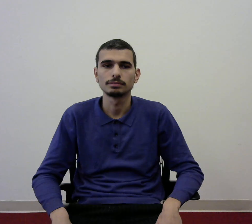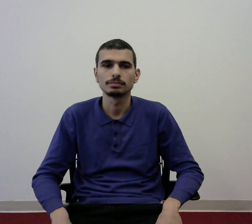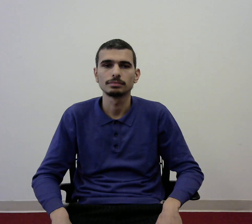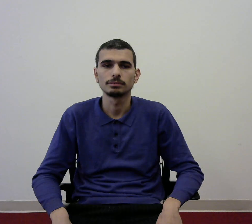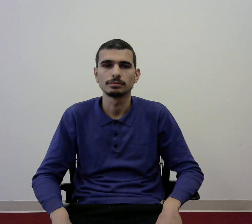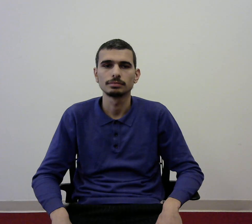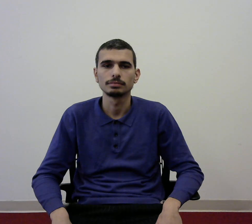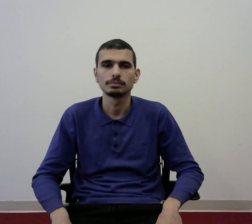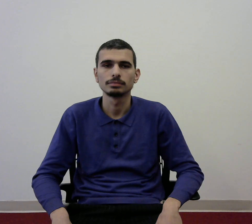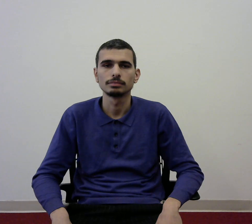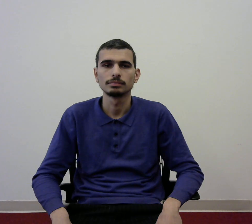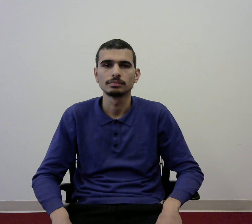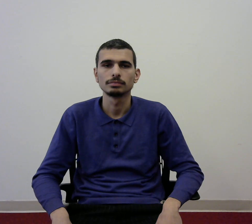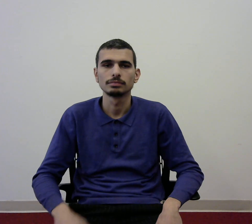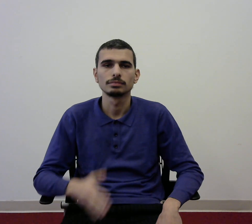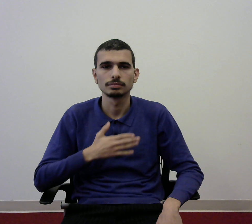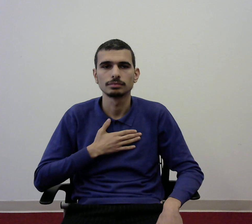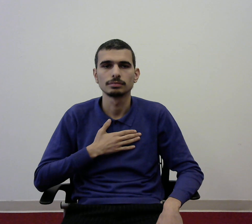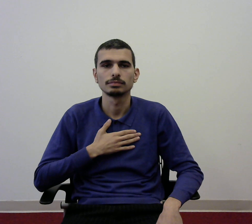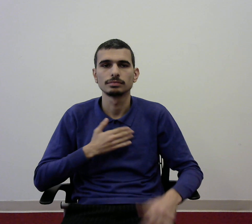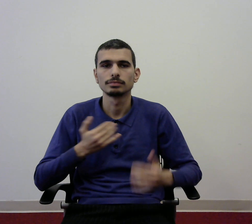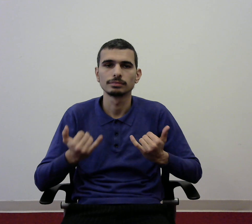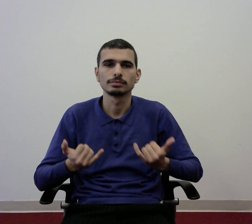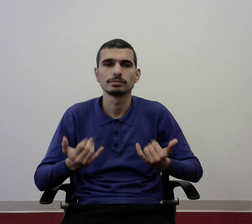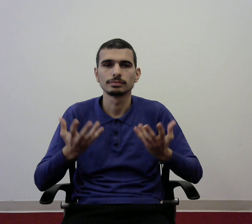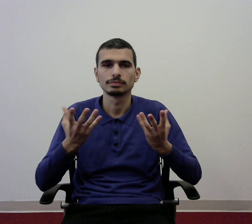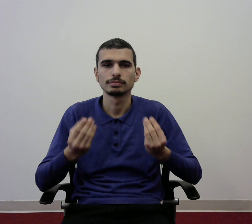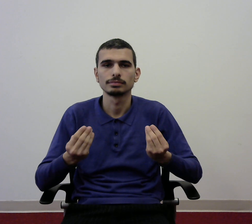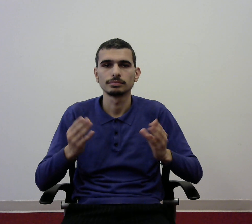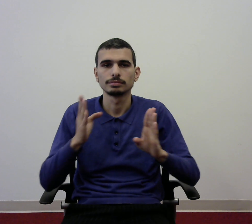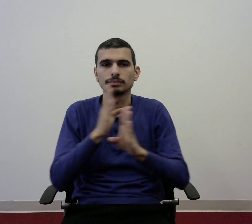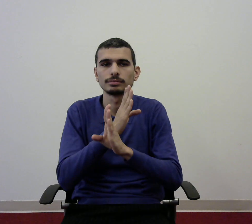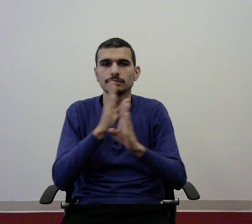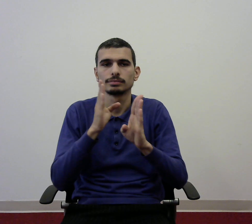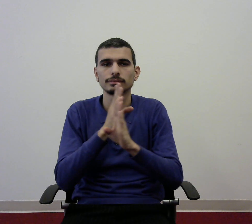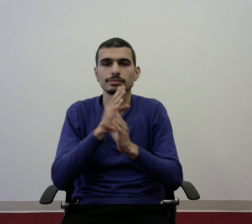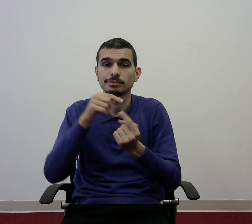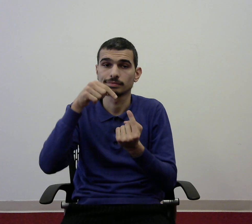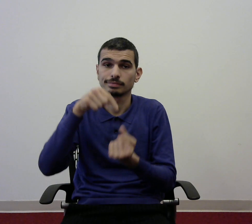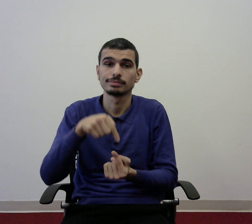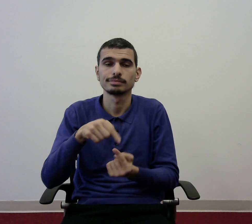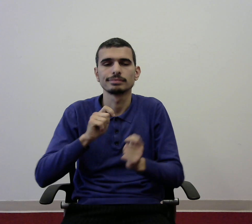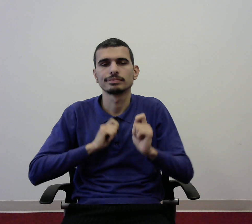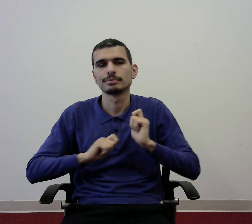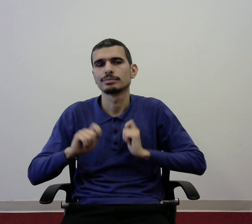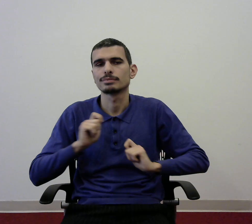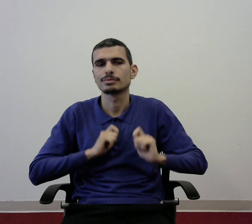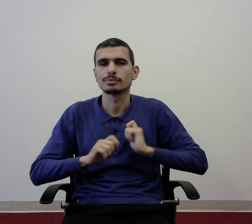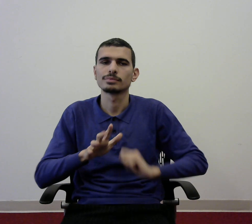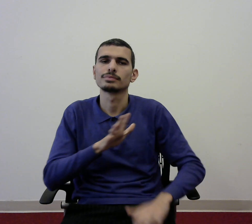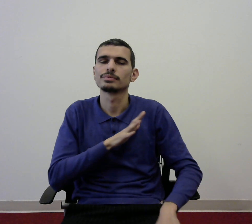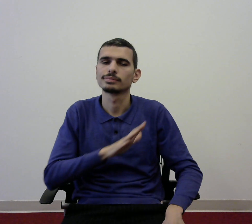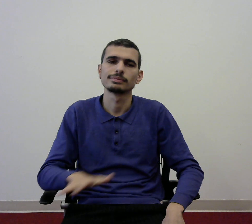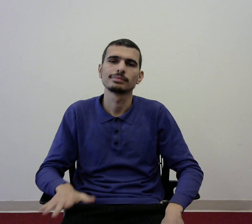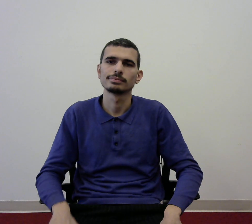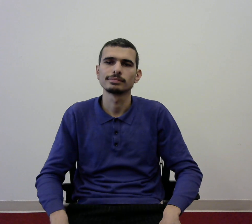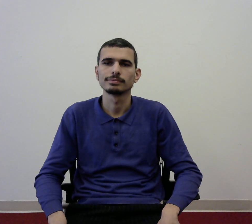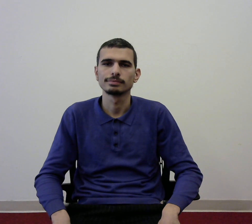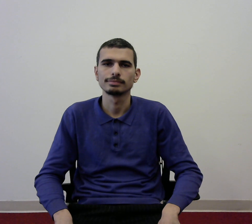Mən bu gün havaya uyğun geyinməmişəm